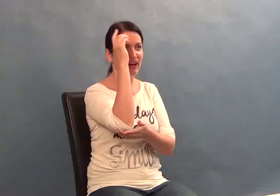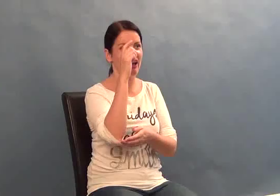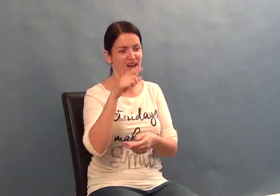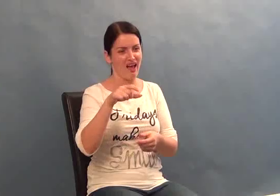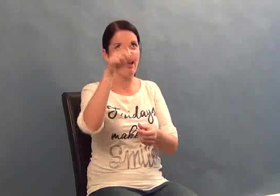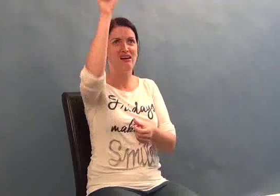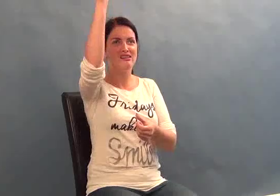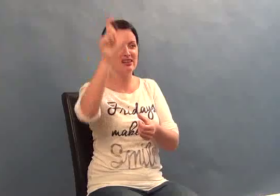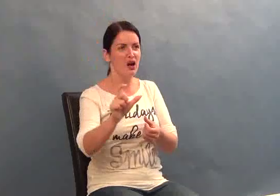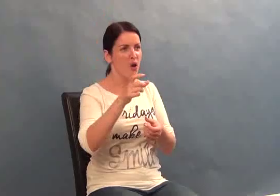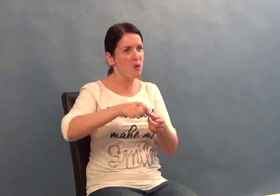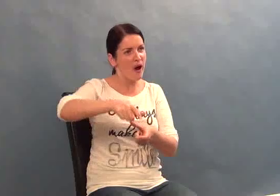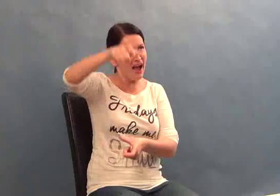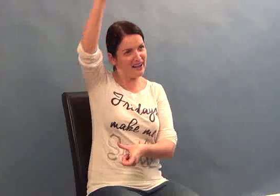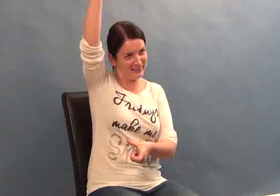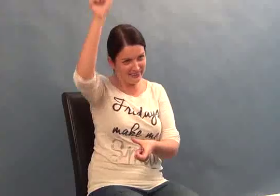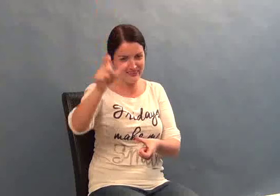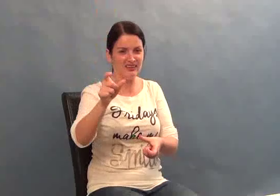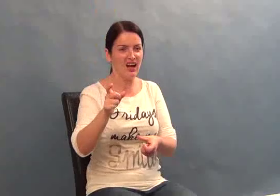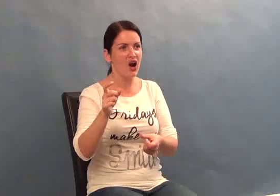Była rynna.